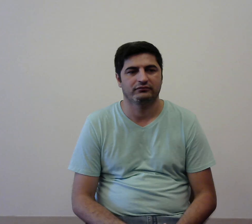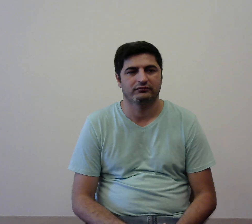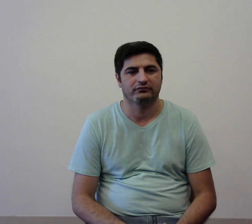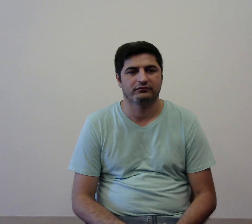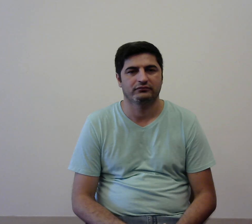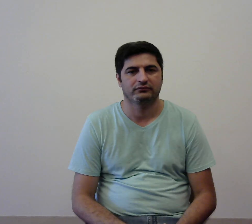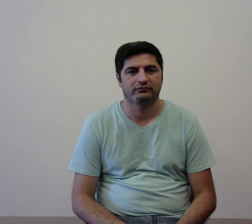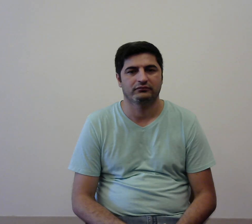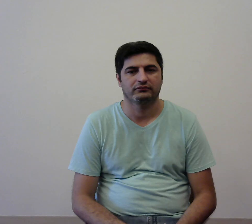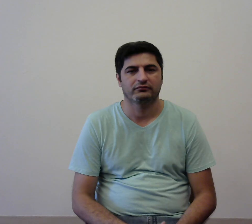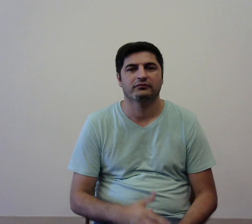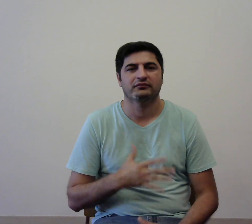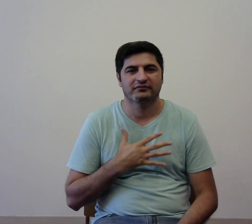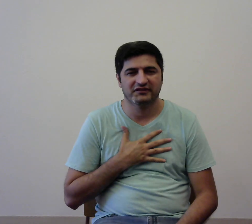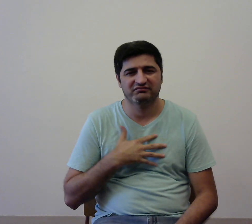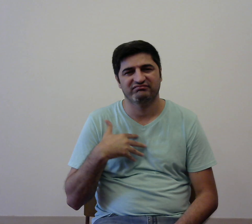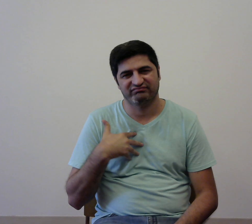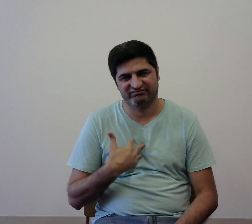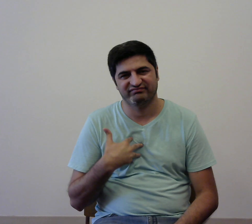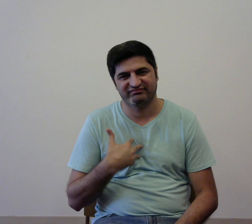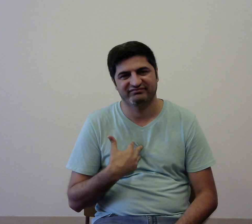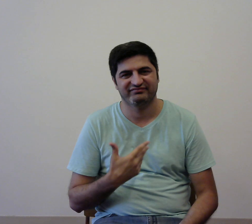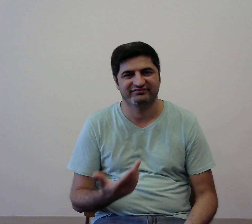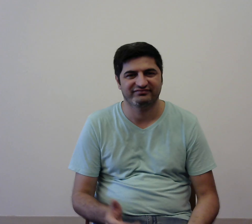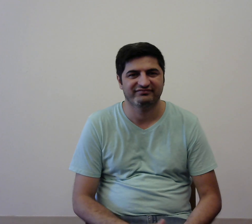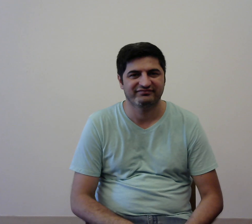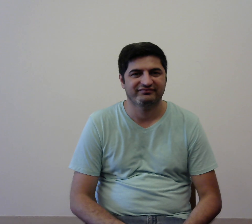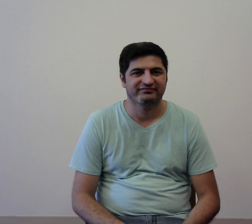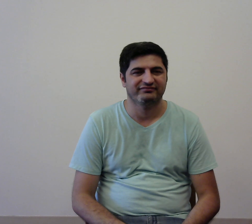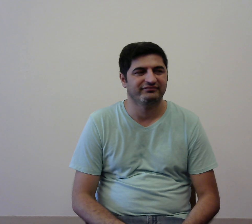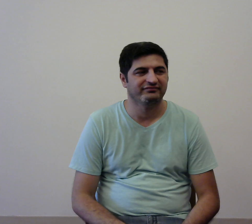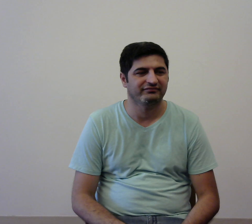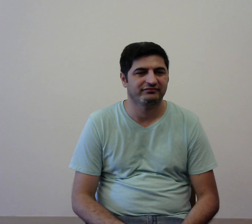Mən subayam